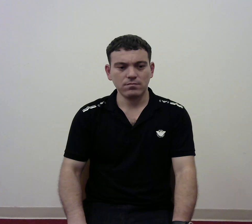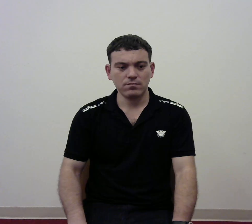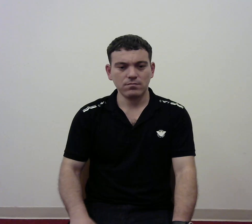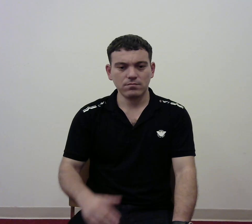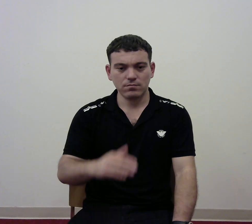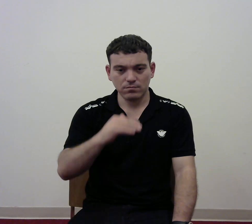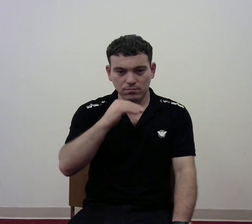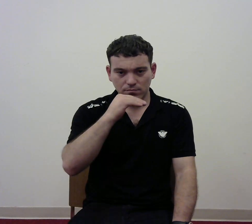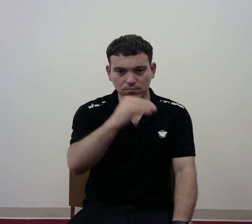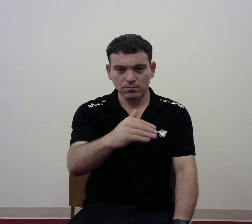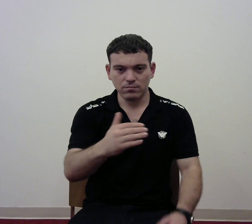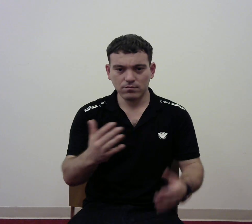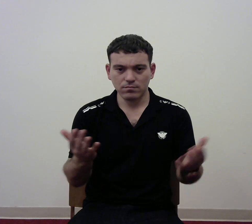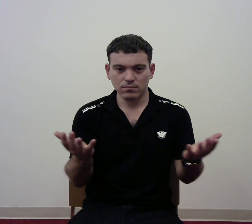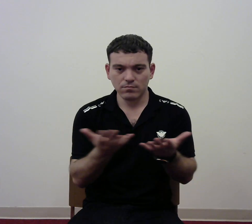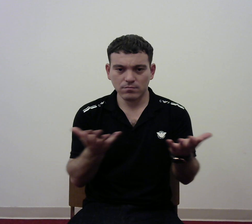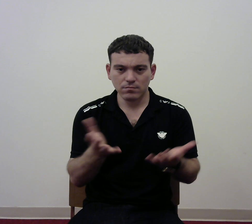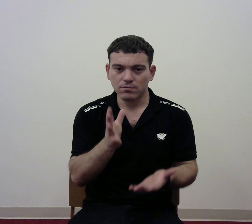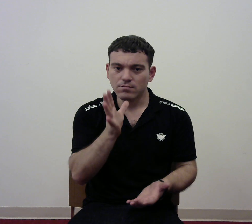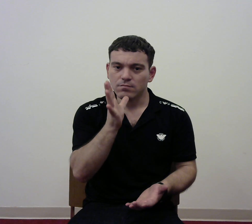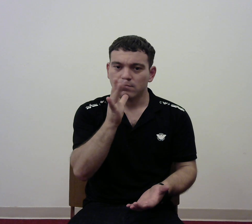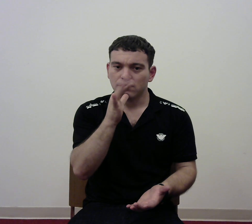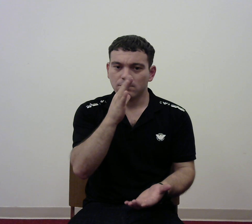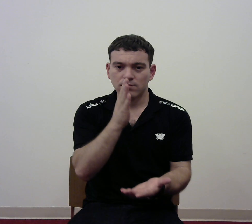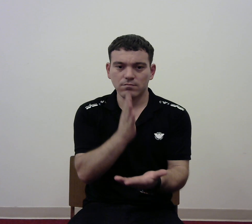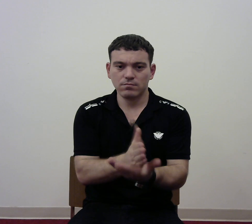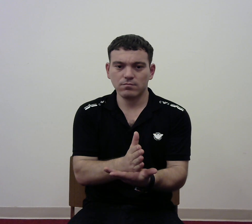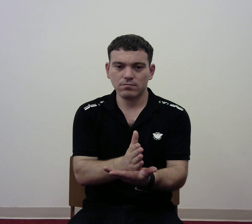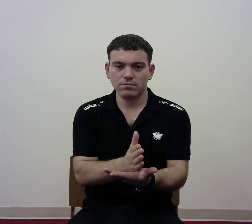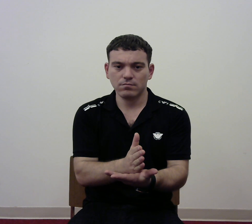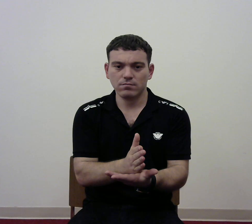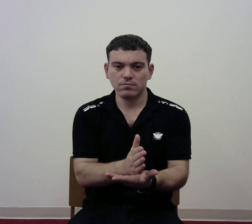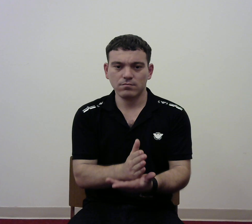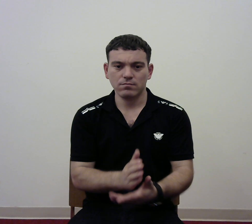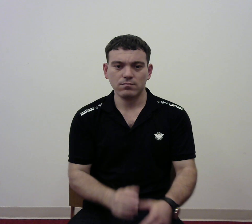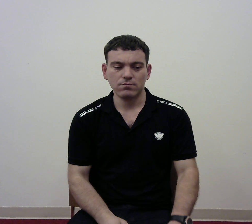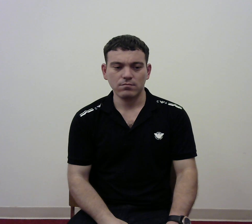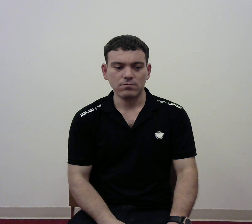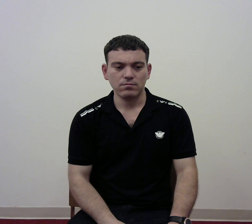Sizin neçə yaşınız var?